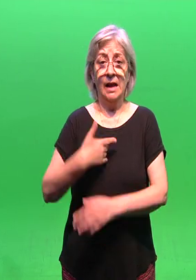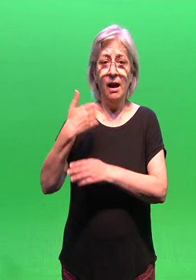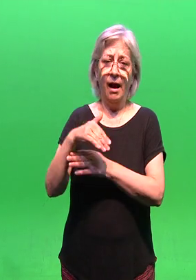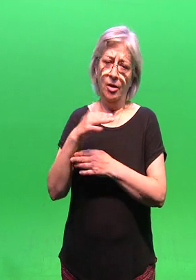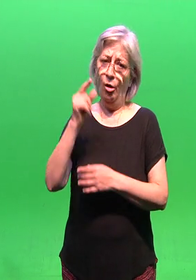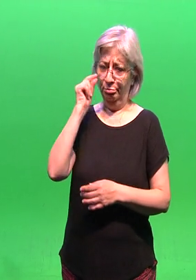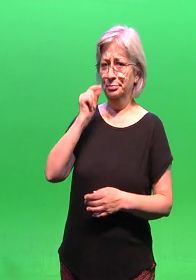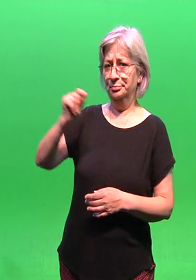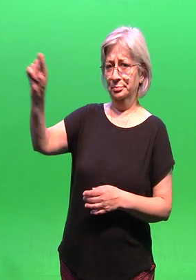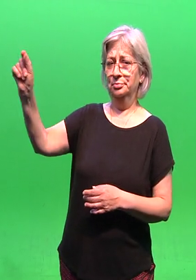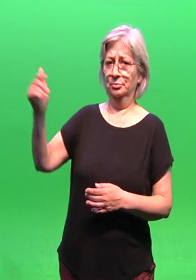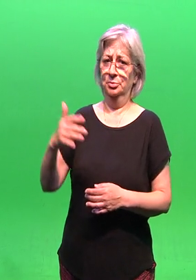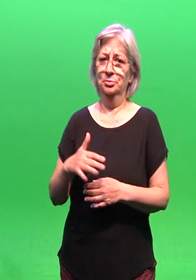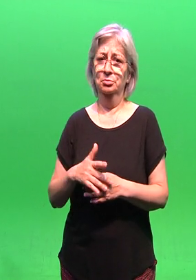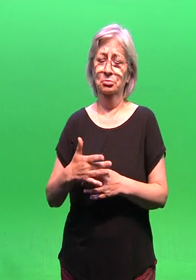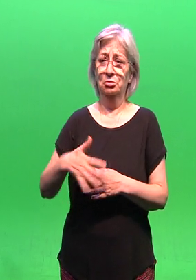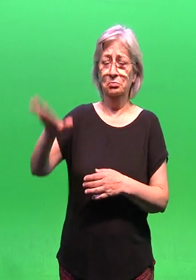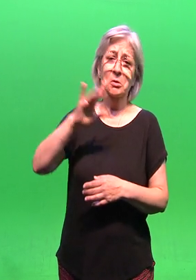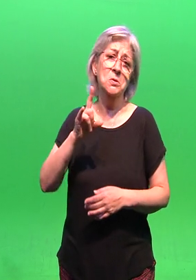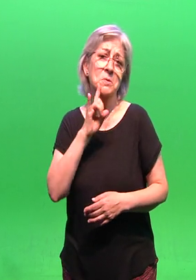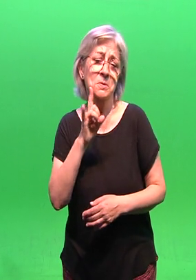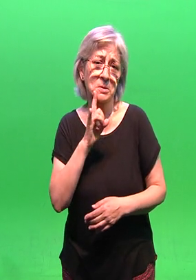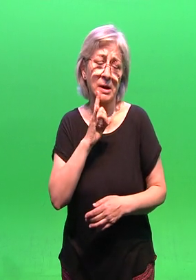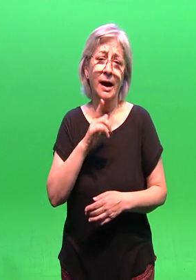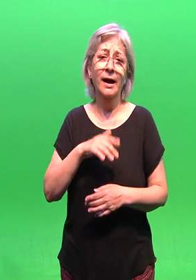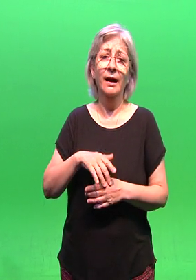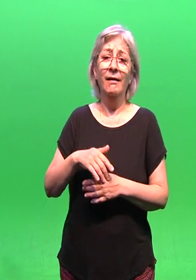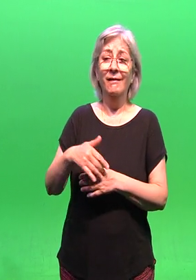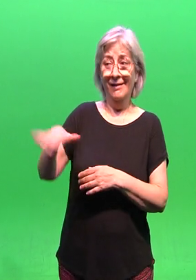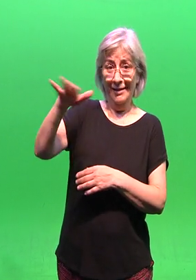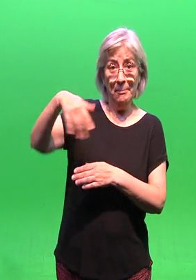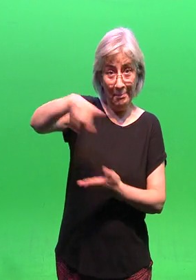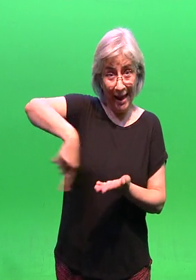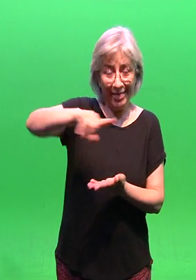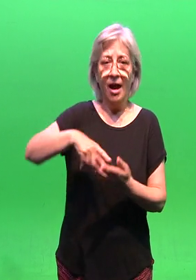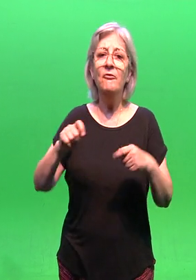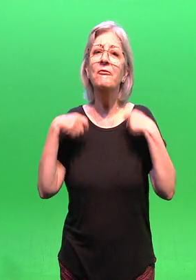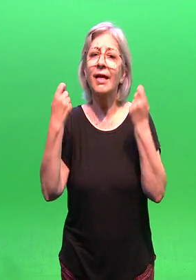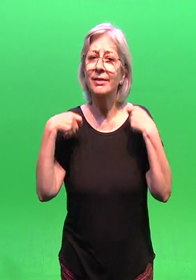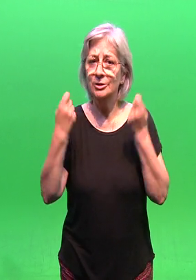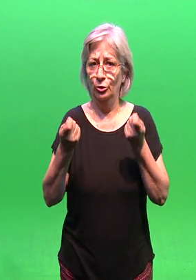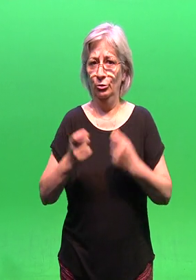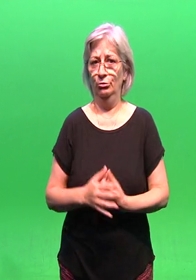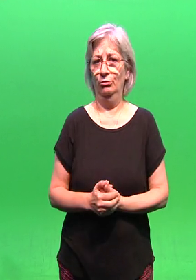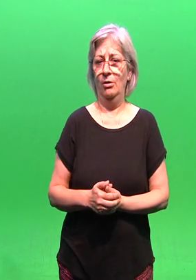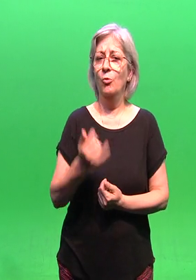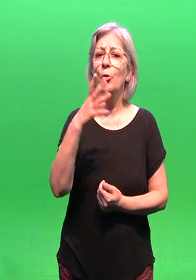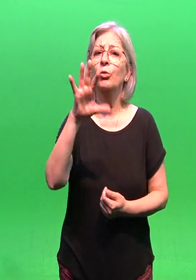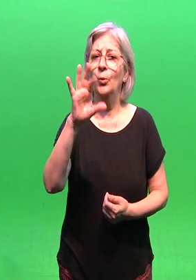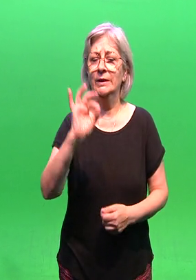La meva adreça és lluny, a Rubí, a la plaça Francesc número cinquanta.